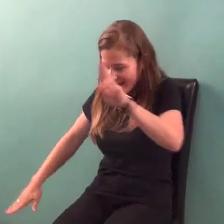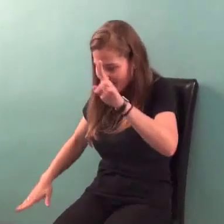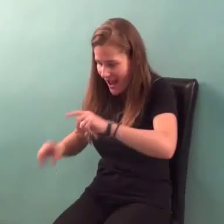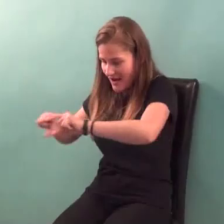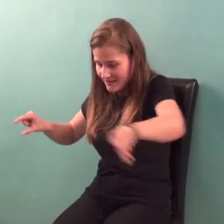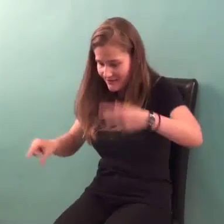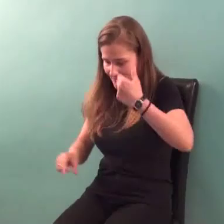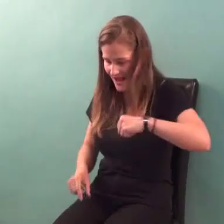Biała listwa.